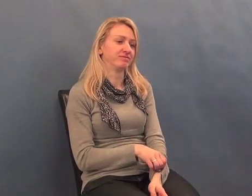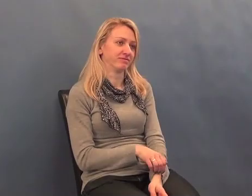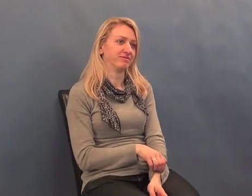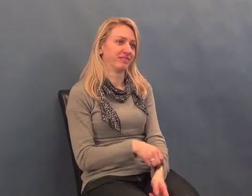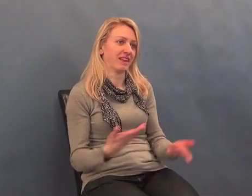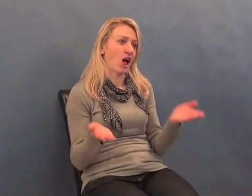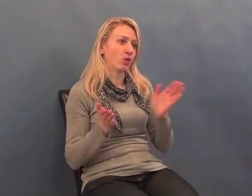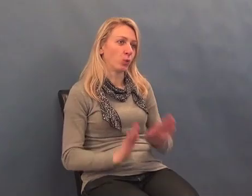Dla odchudzających się.